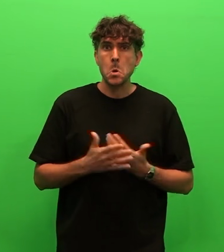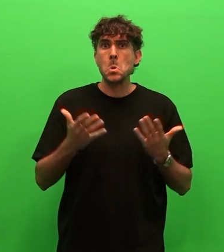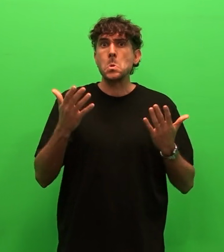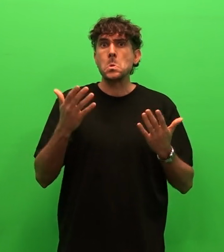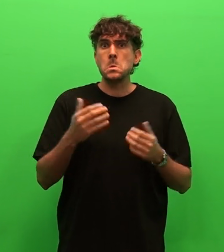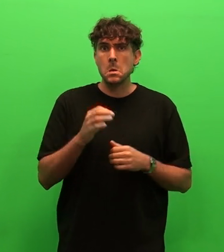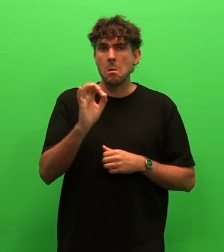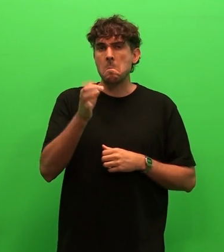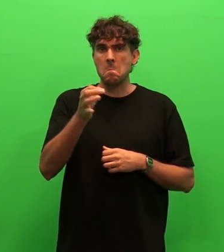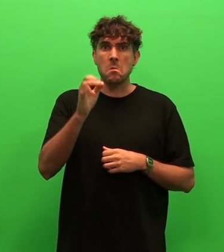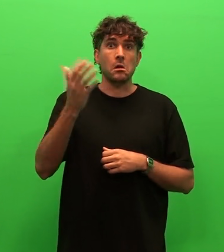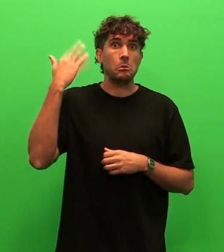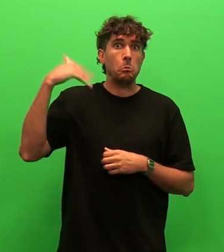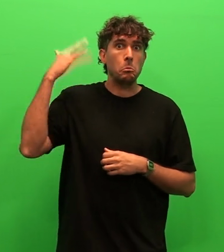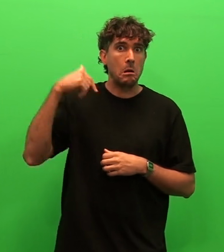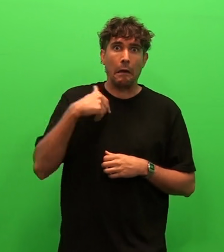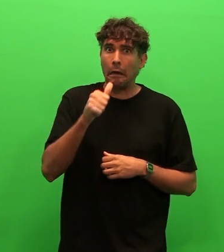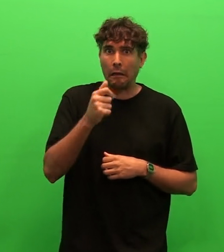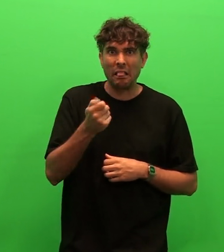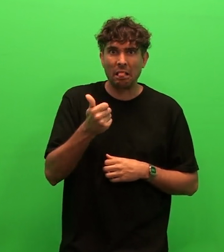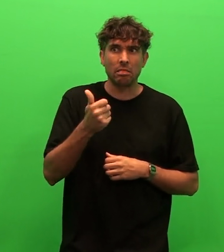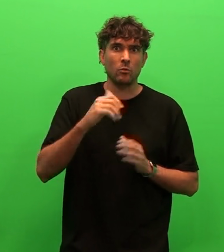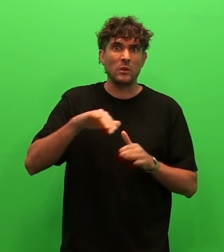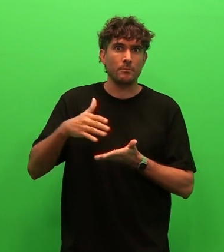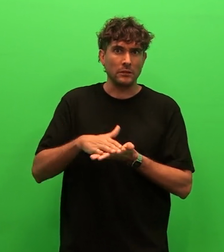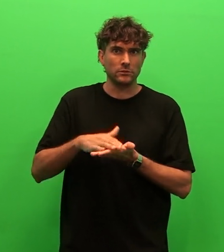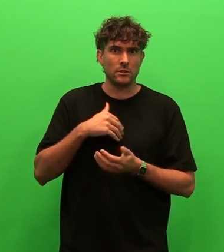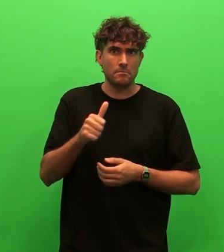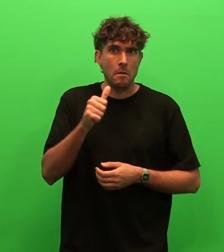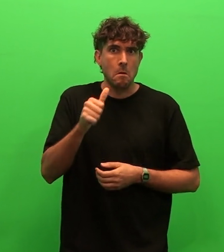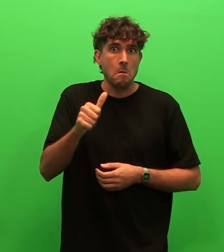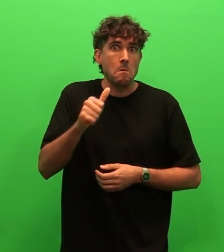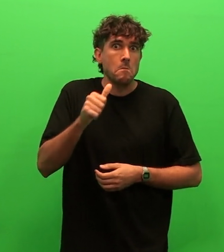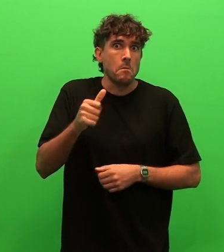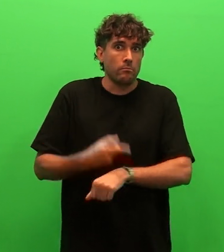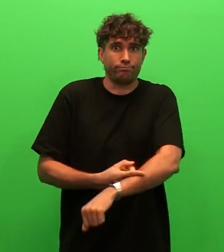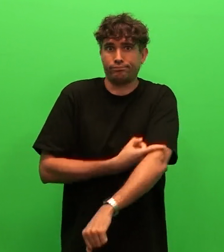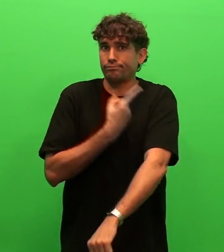Sí! Fa temps bevia molt poc, però aquest últim més he començat a beure més i més, i cada vegada més.